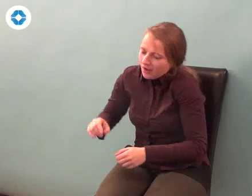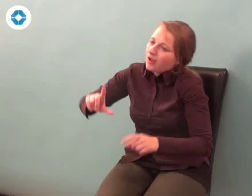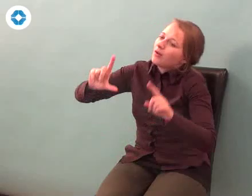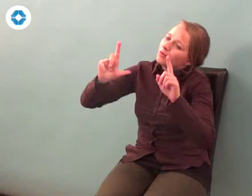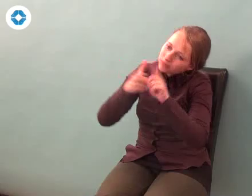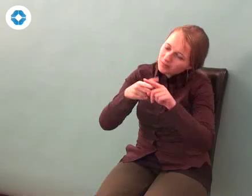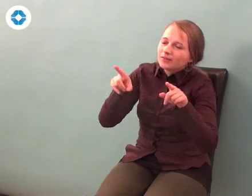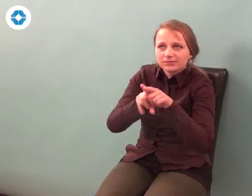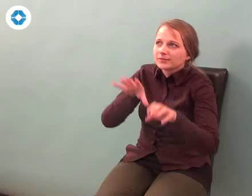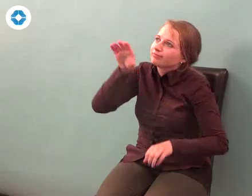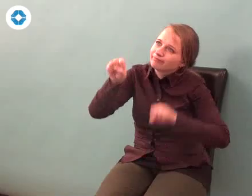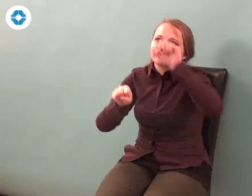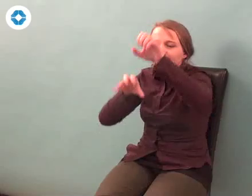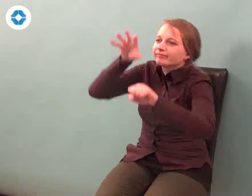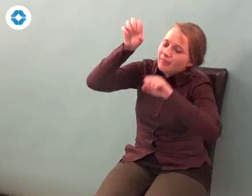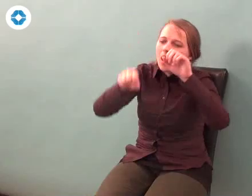Drugi raz wchodzi znowu po drabinie.